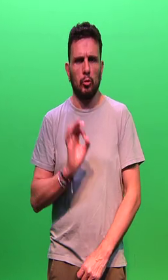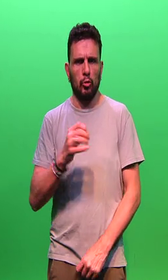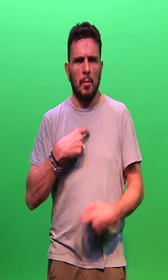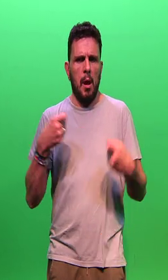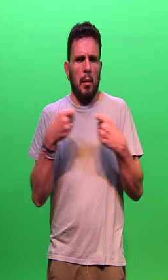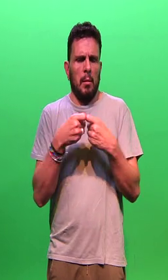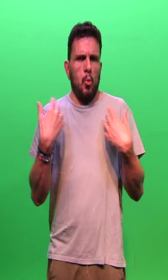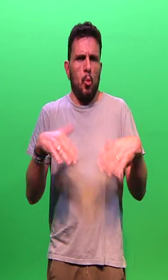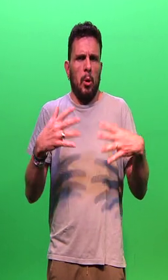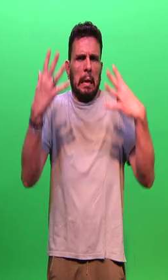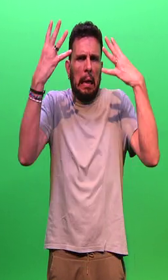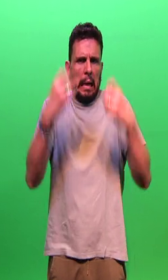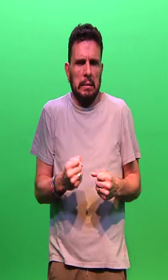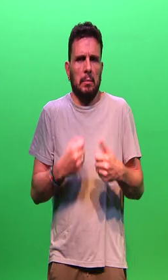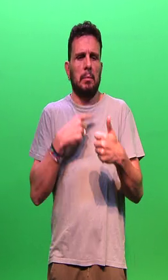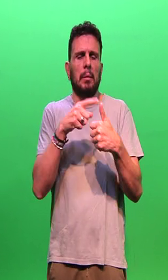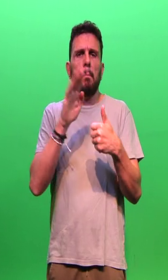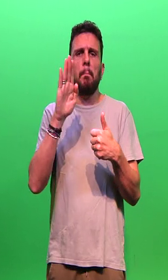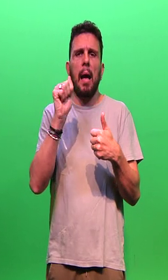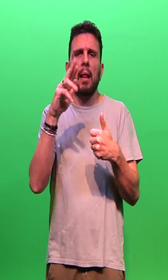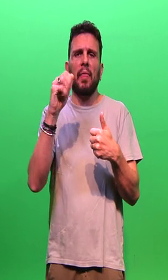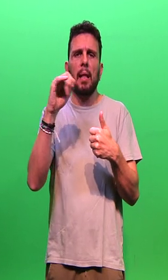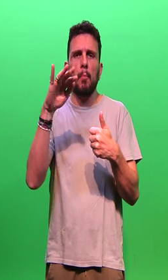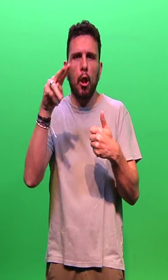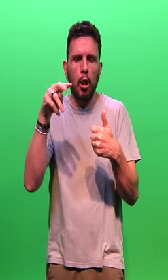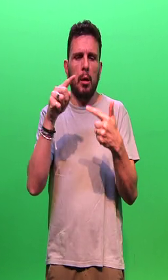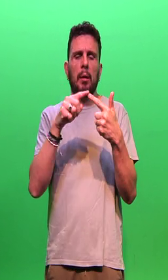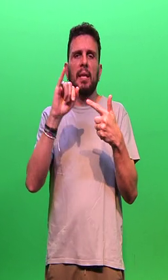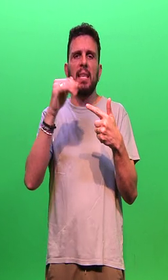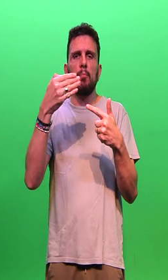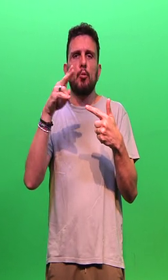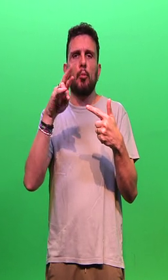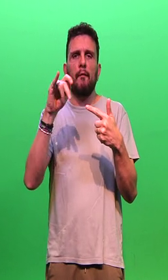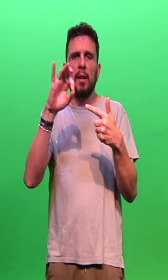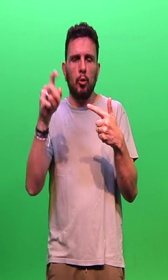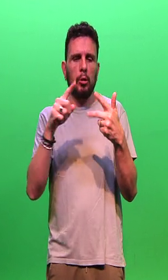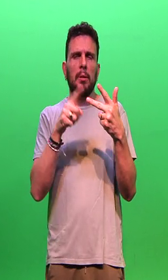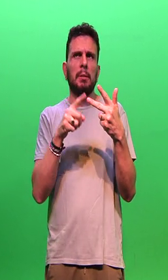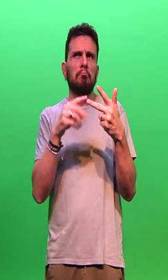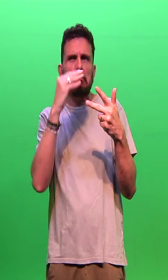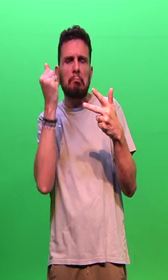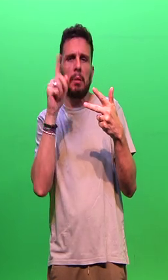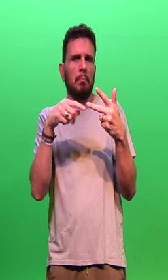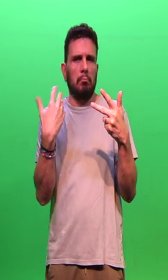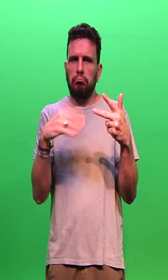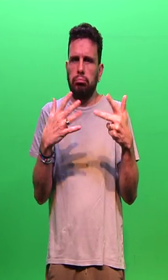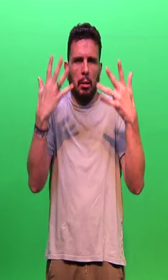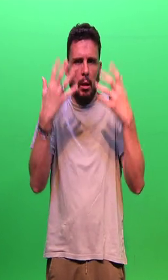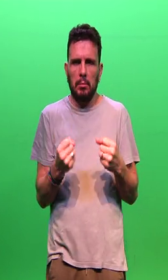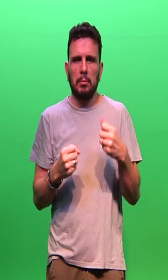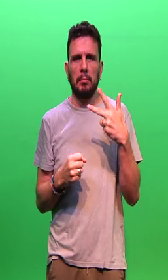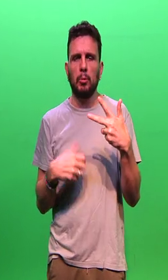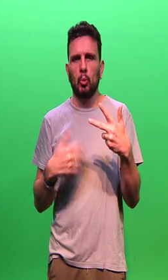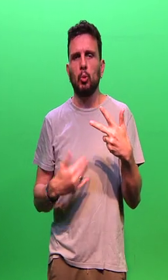Sí, tinc moltes al·lèrgies! Tinc al·lèrgia al paracetamol, a l'ibuprofèn, a una altra que he oblidat, en tinc moltes.